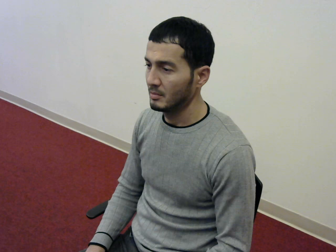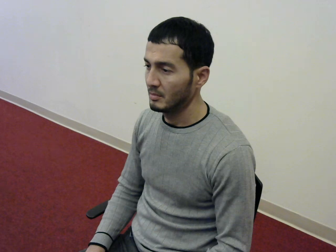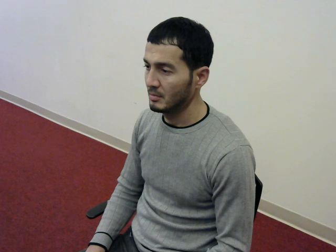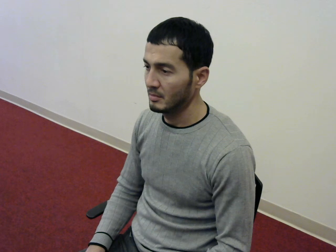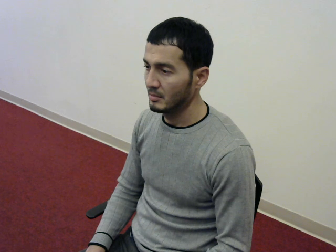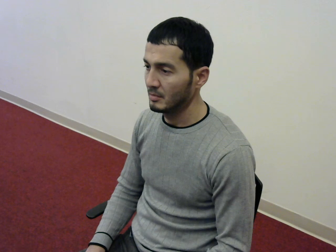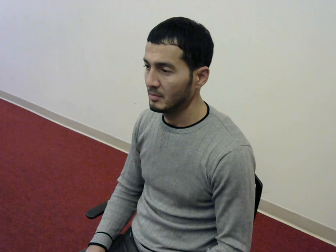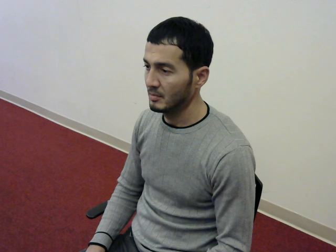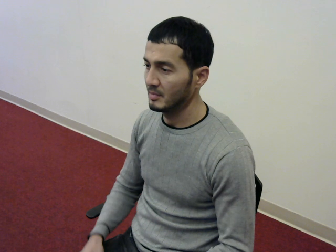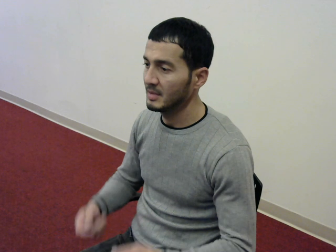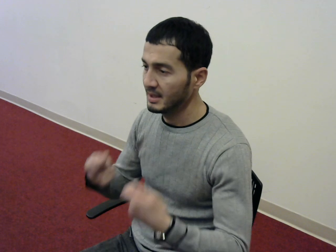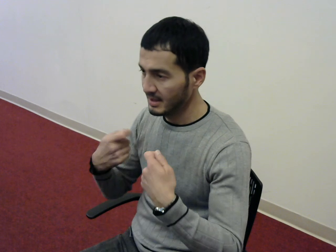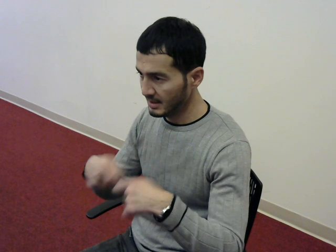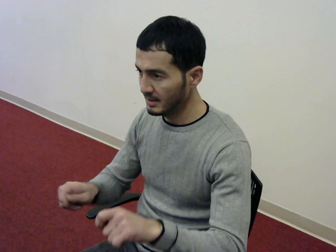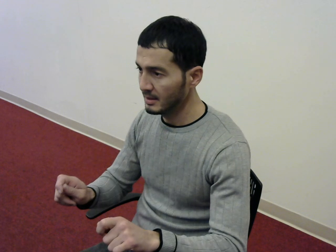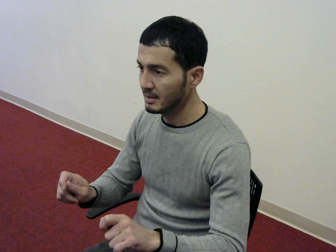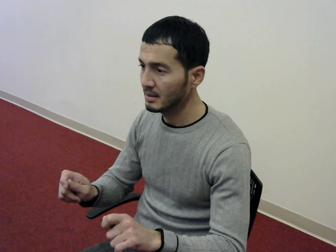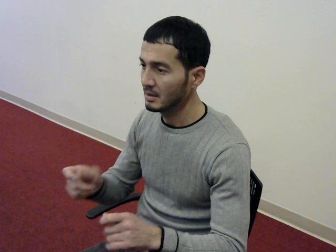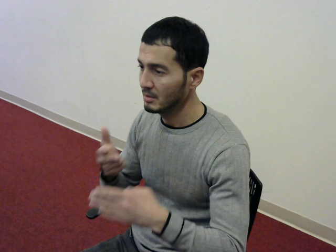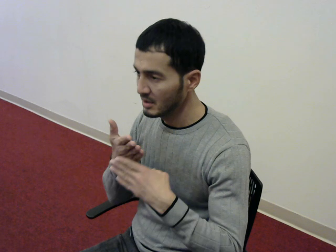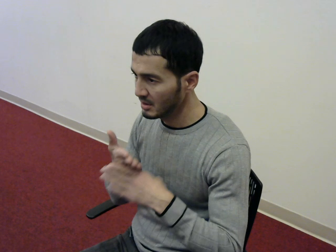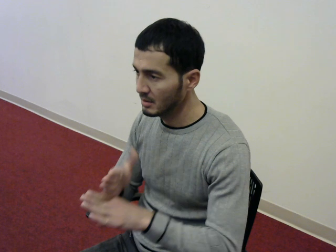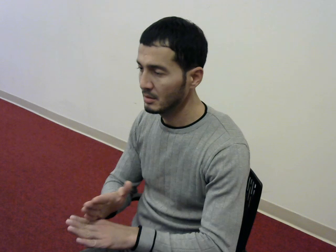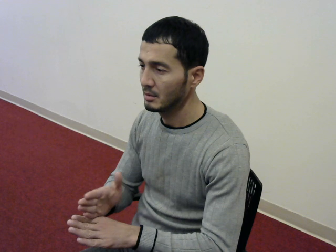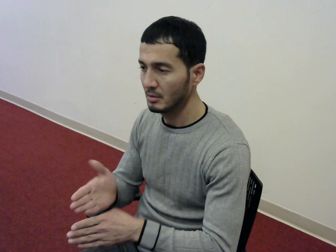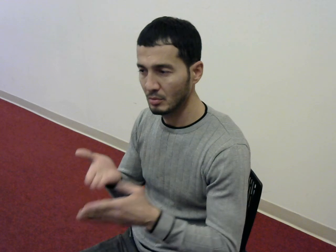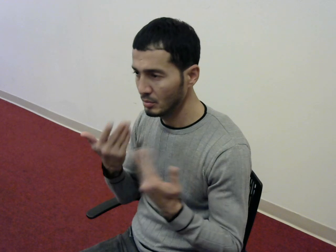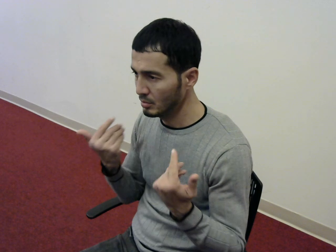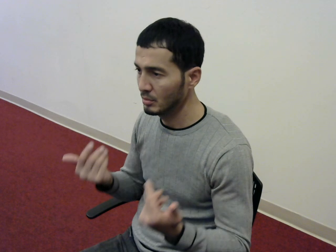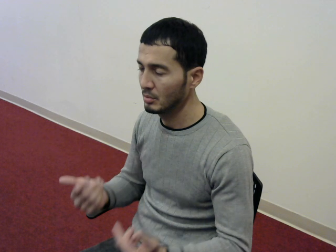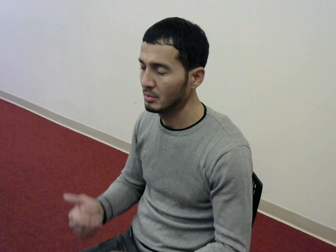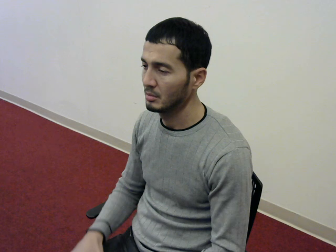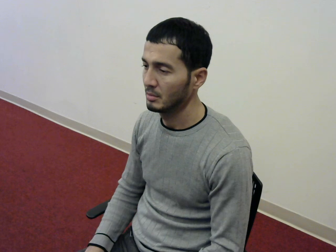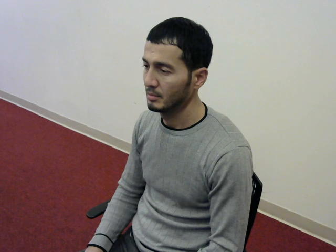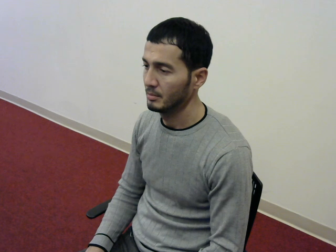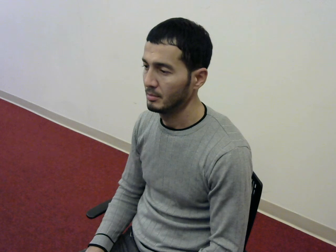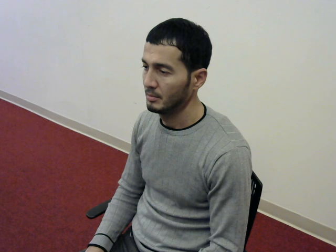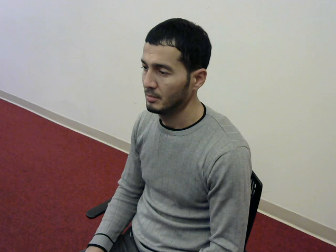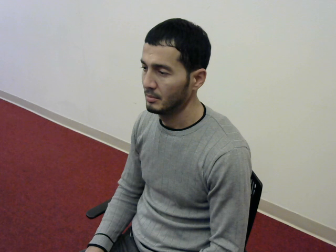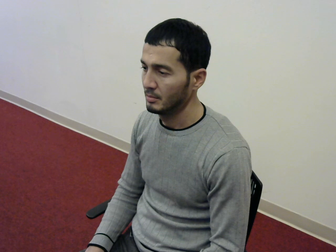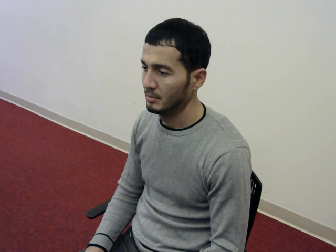Satıcının xırdası yox idi